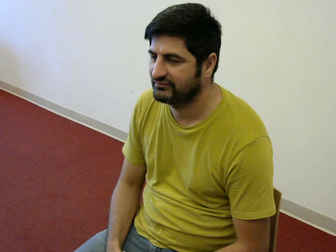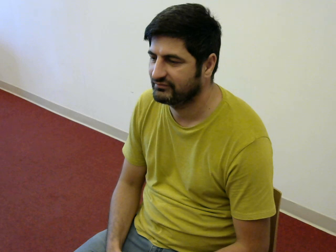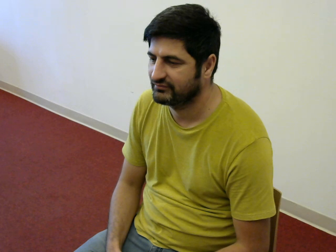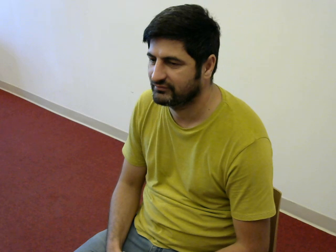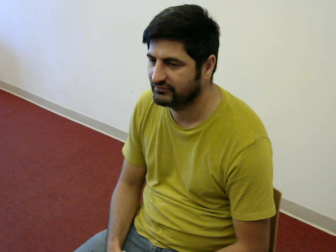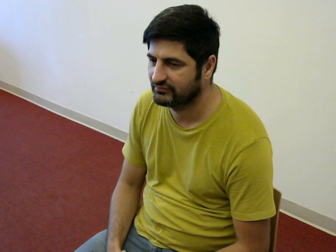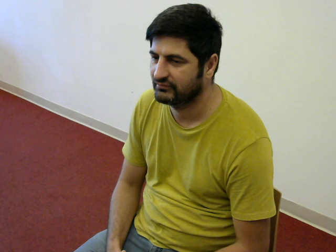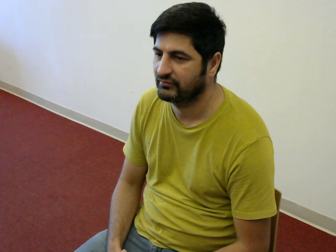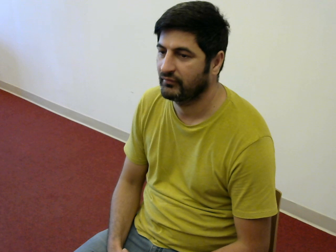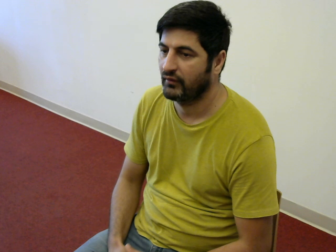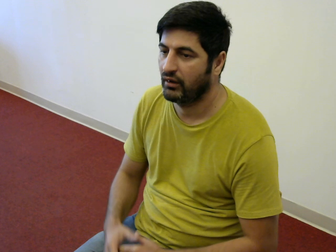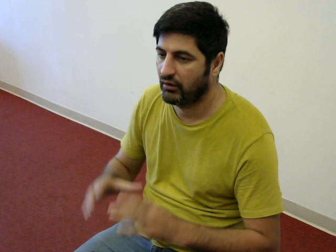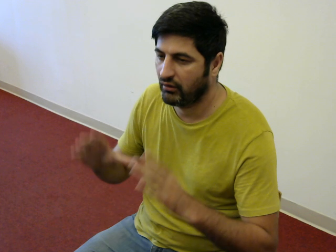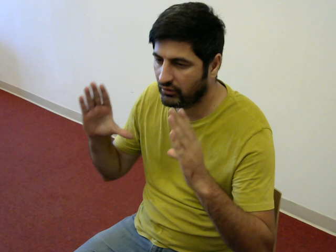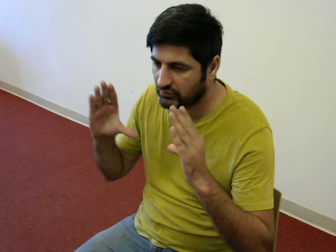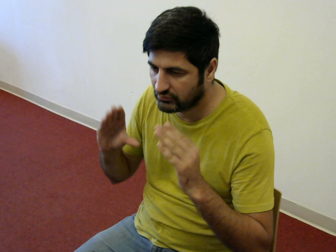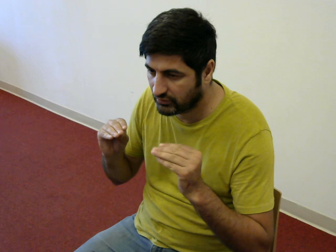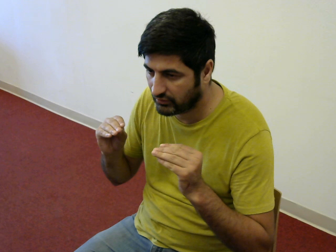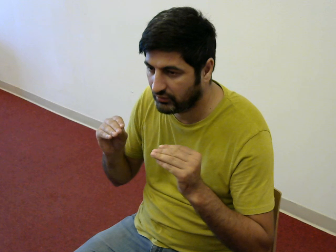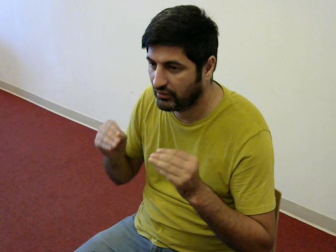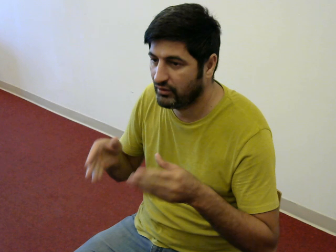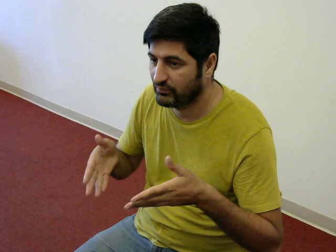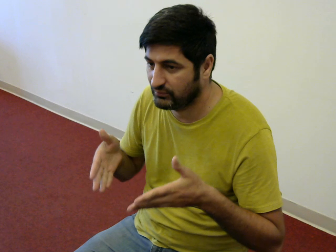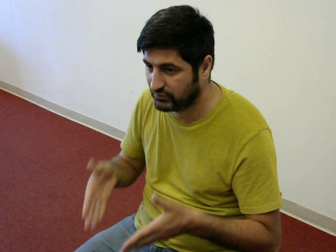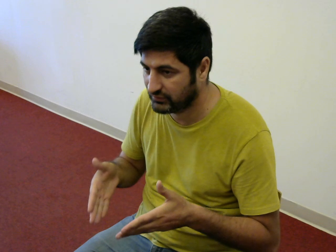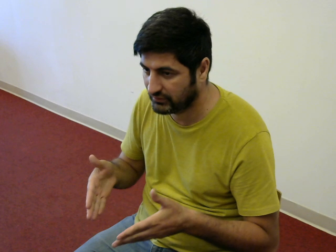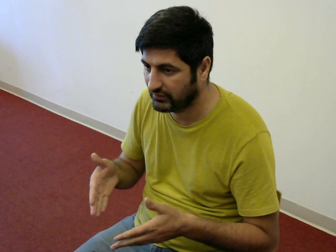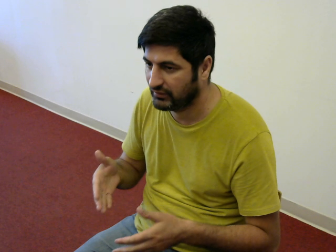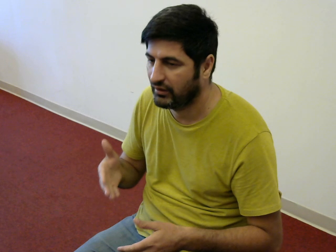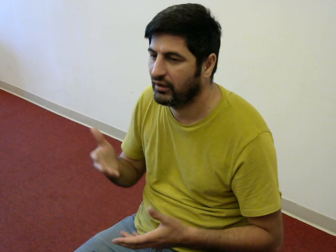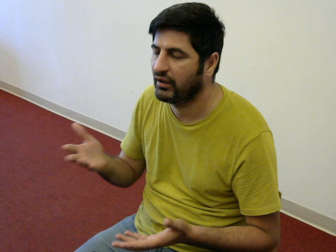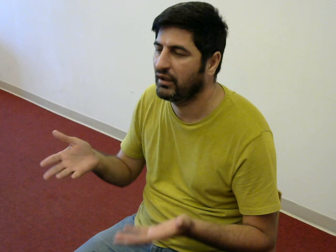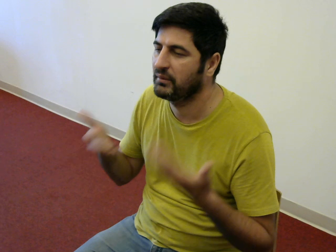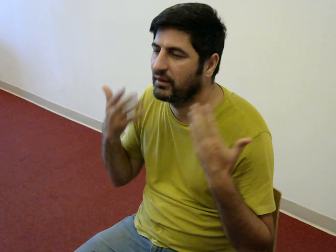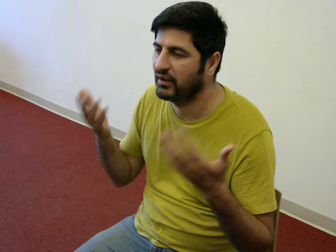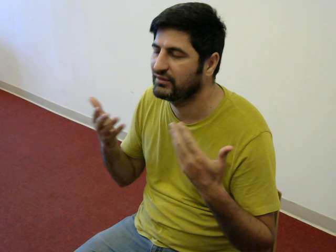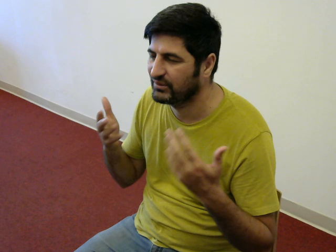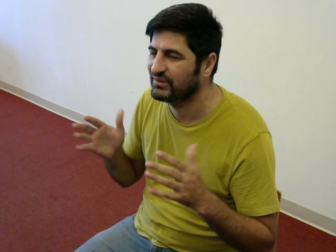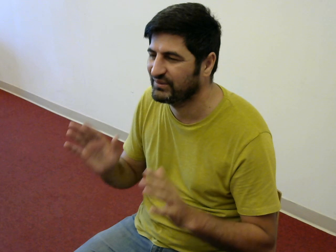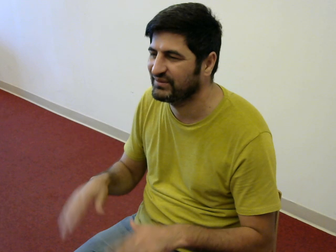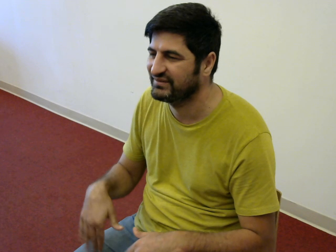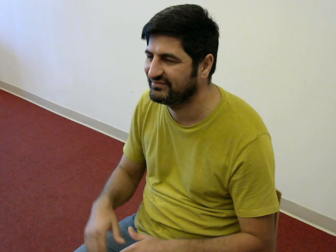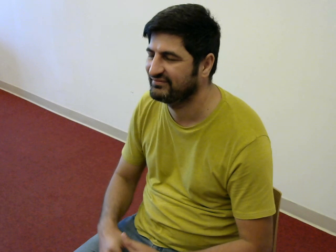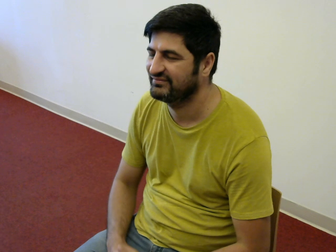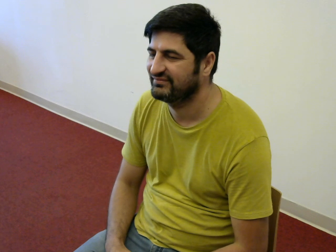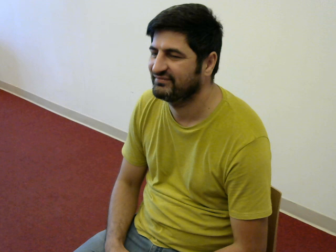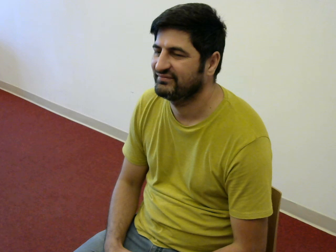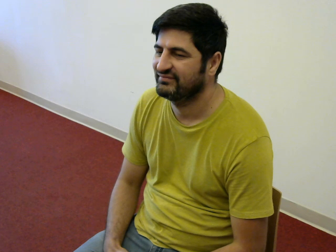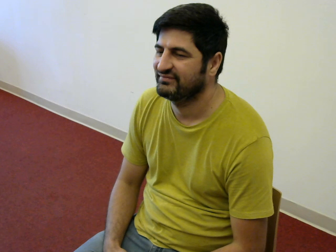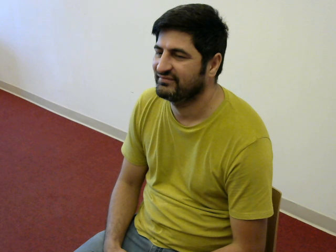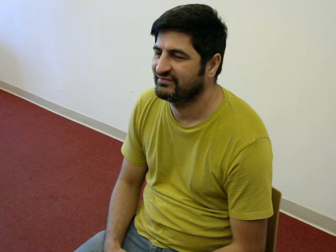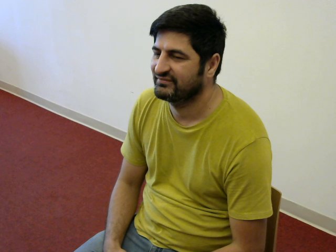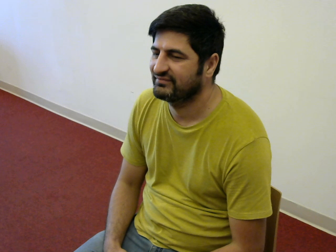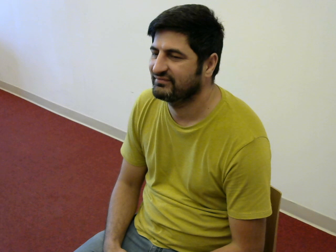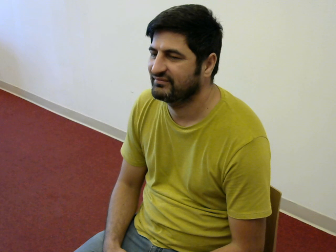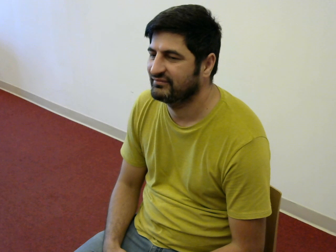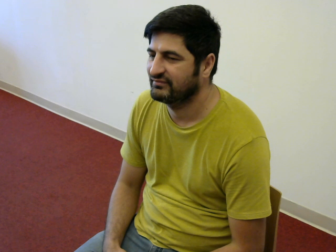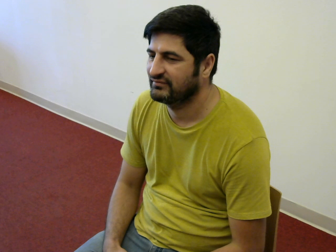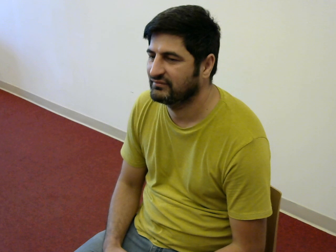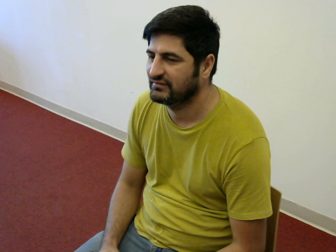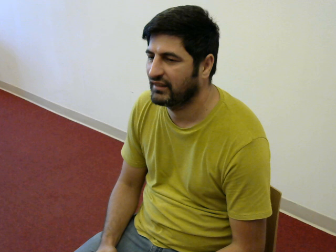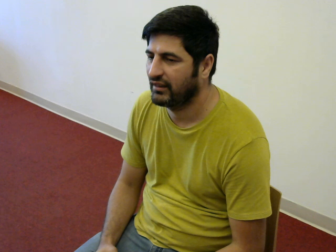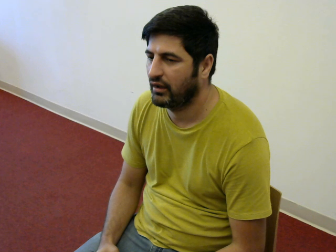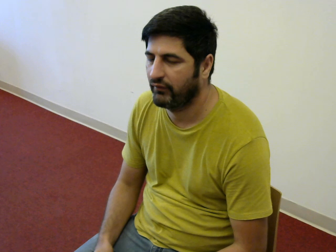Axşamlar bura sərin olur